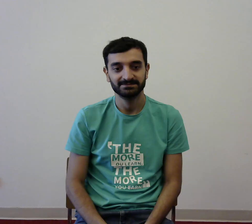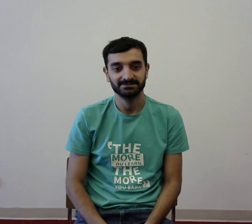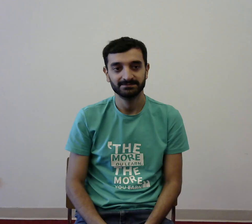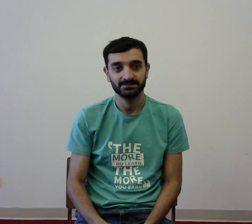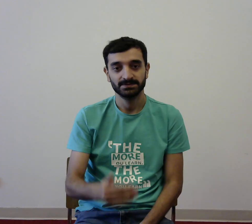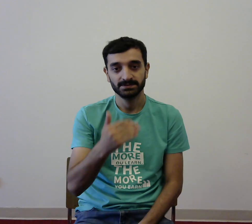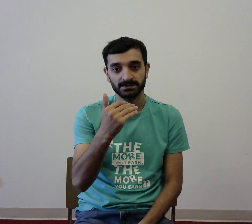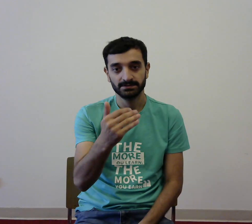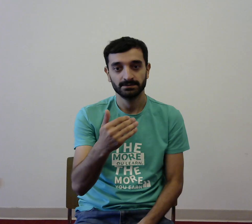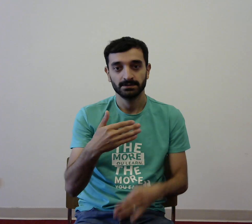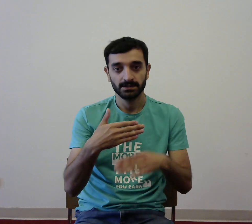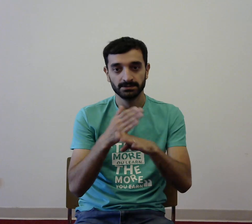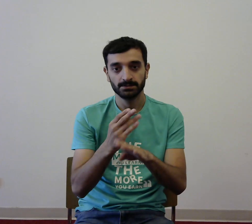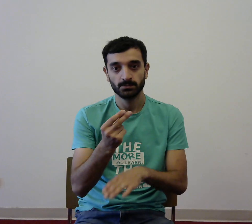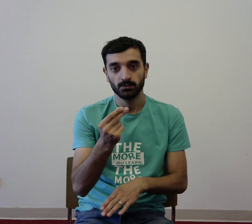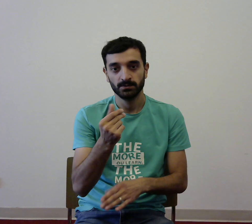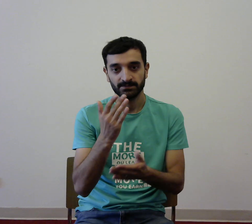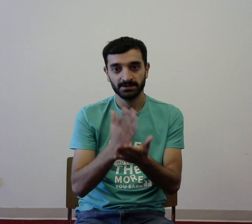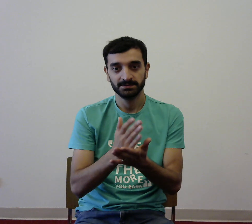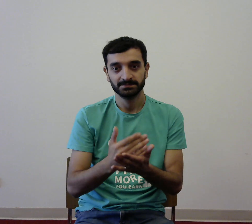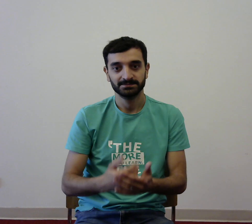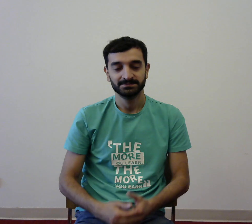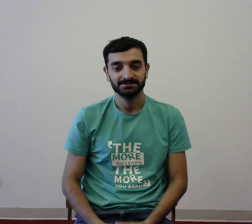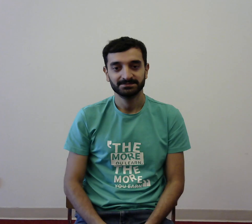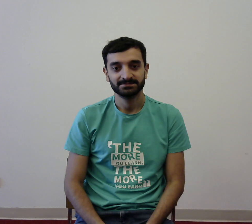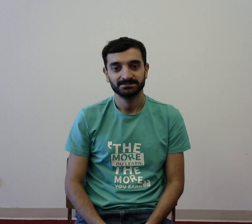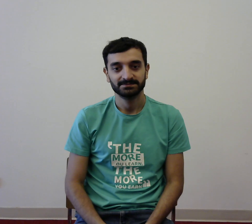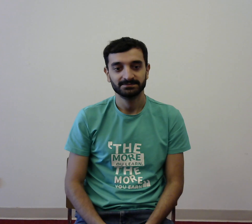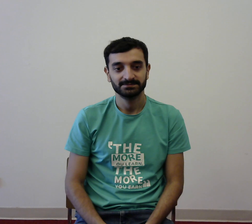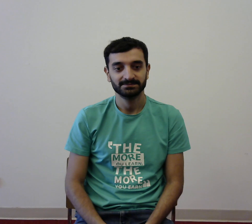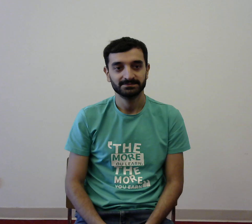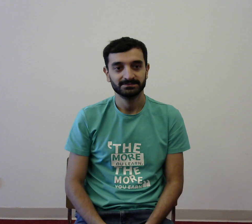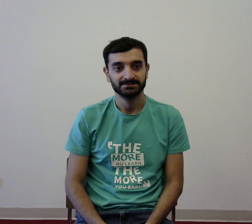Sizdə xırda pul varmı?